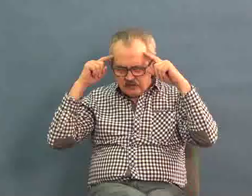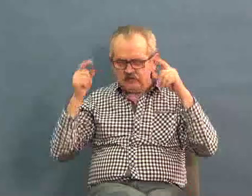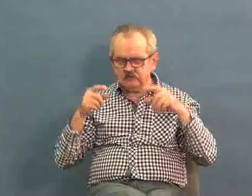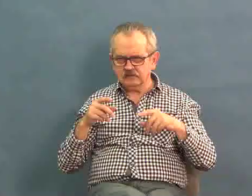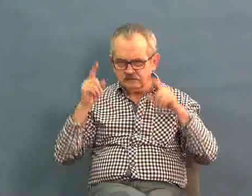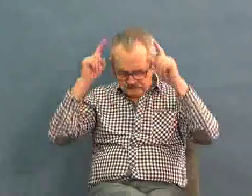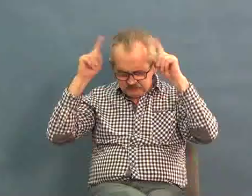Myszka Miki.